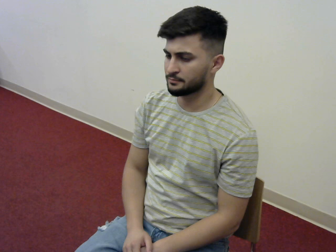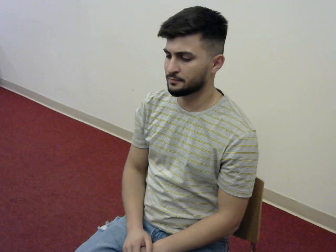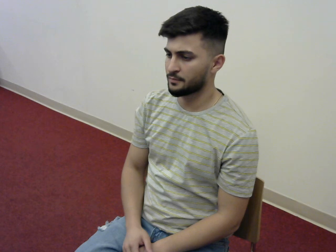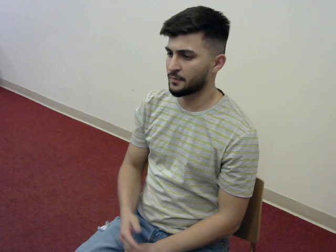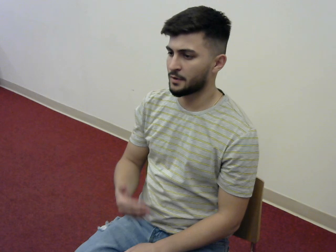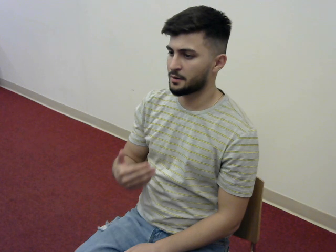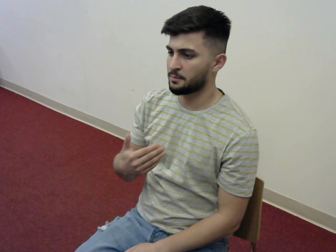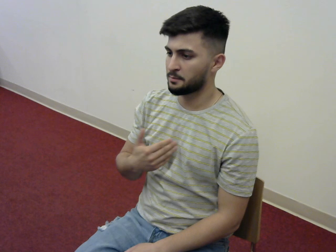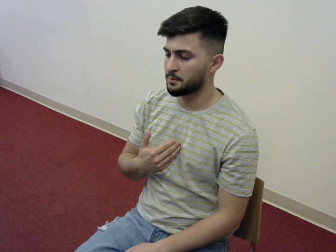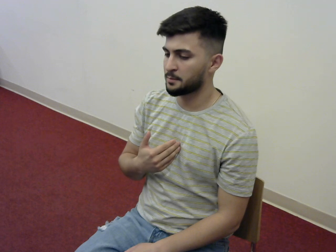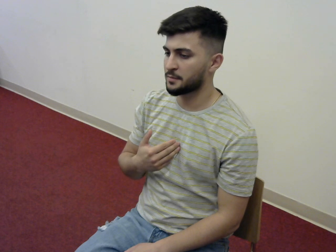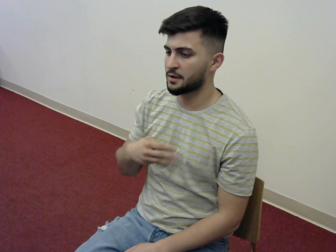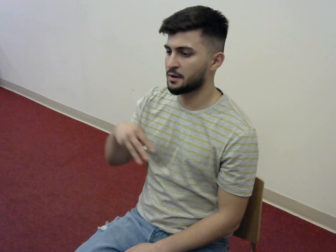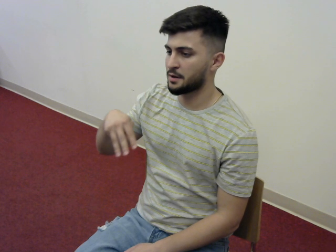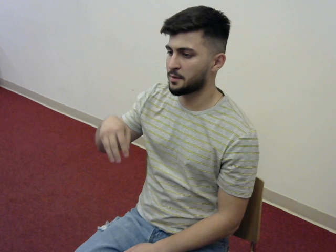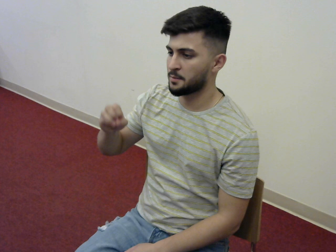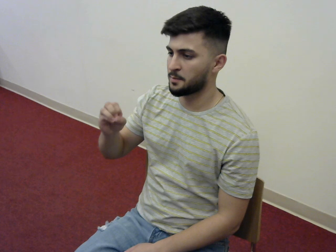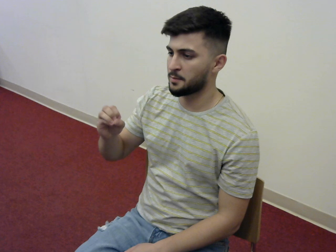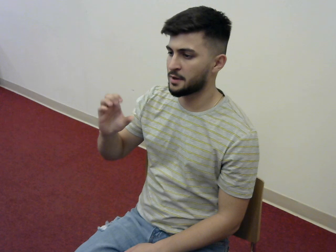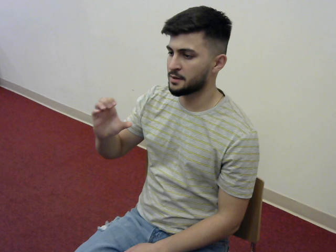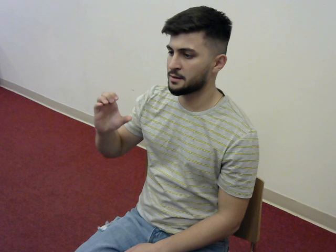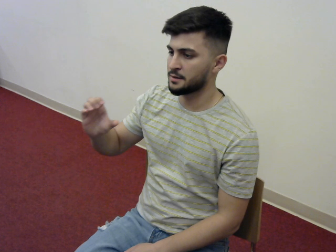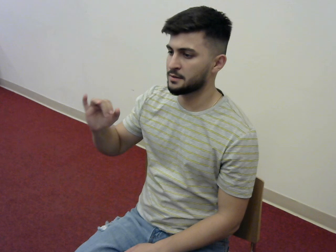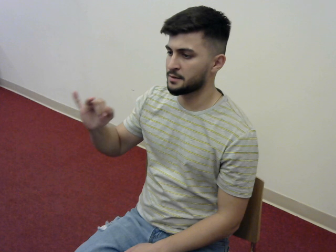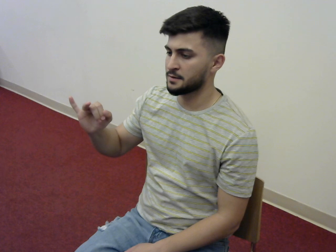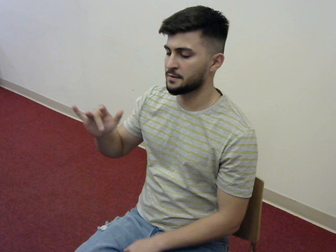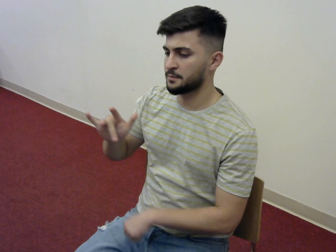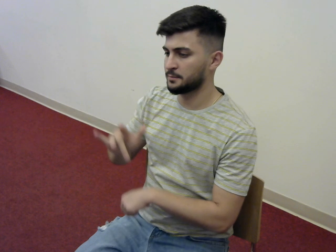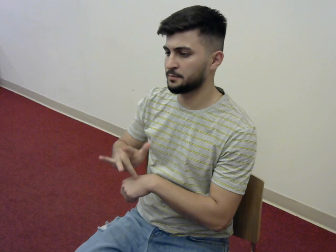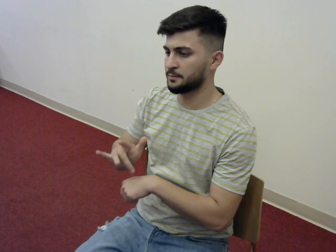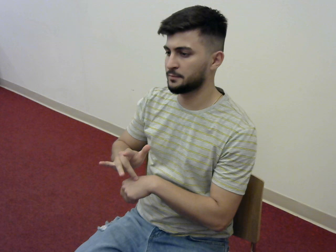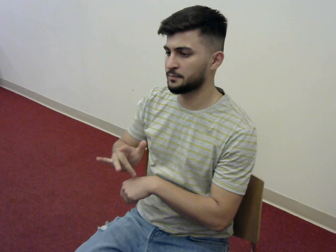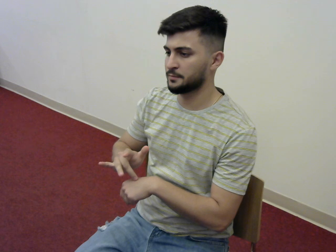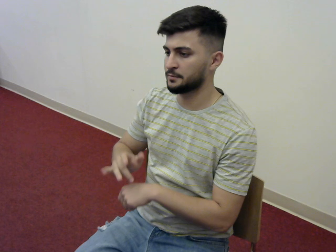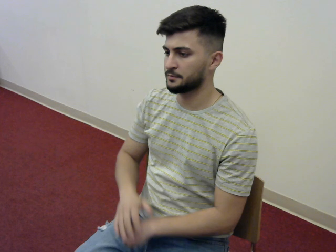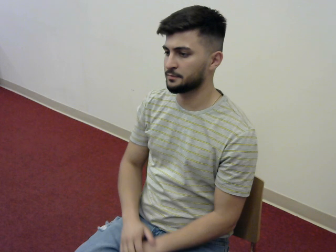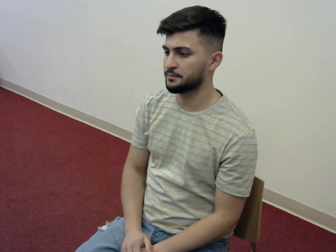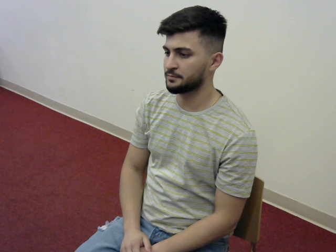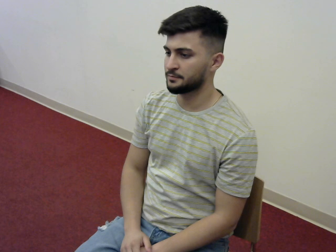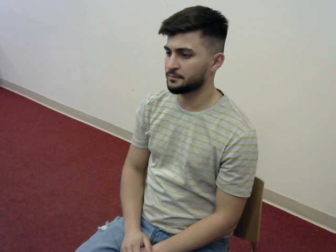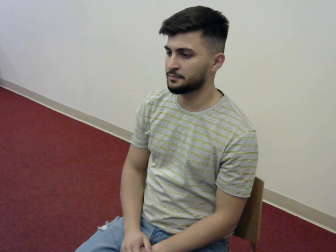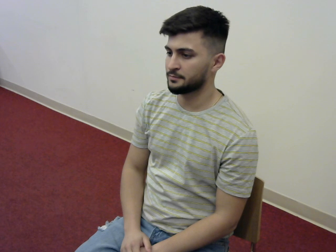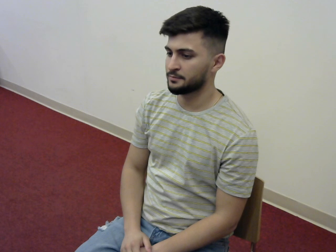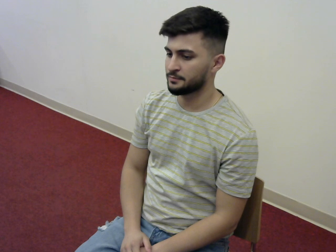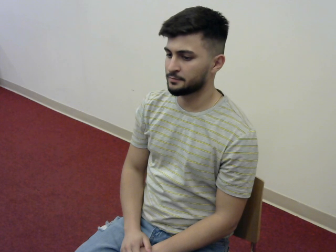Mən Messinin fanatıyam